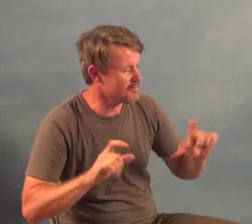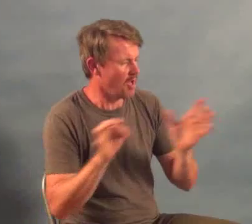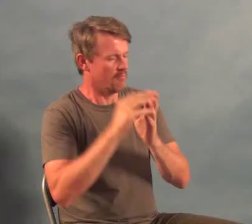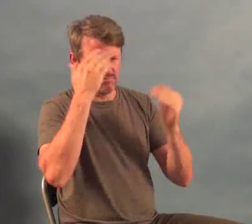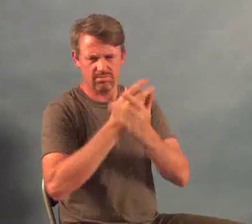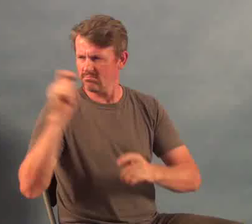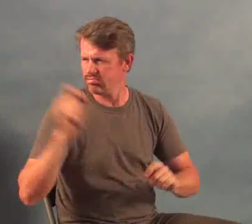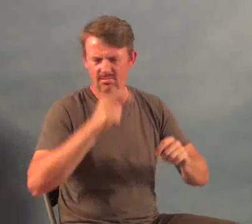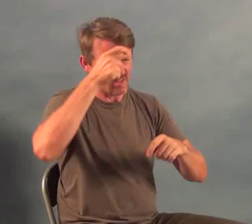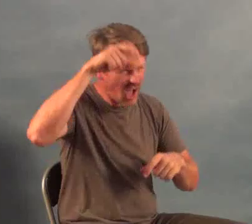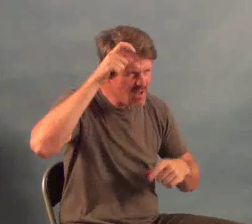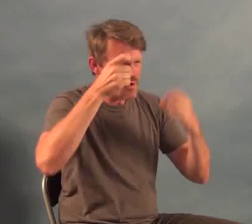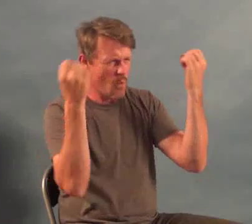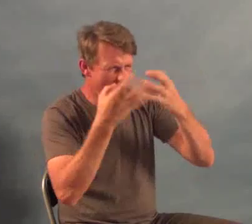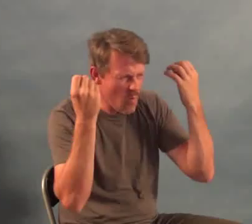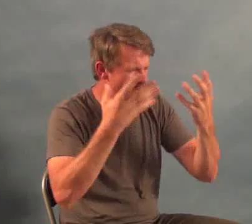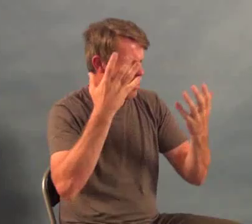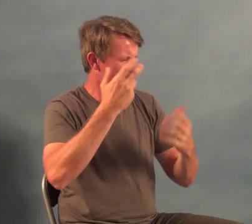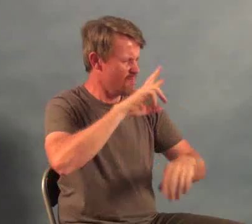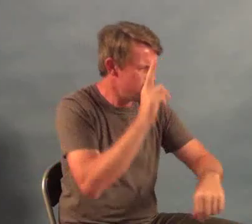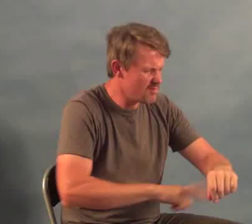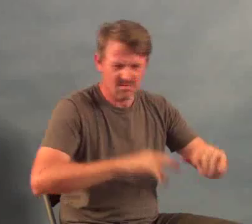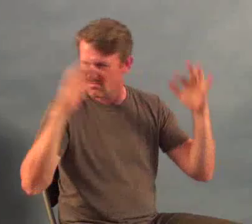Nagle przyjeżdża straż, pogotowie i policja.